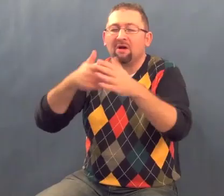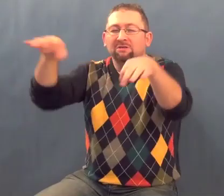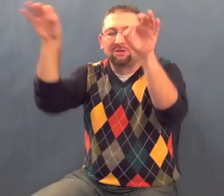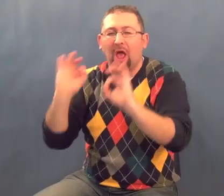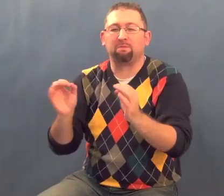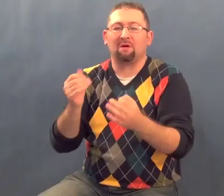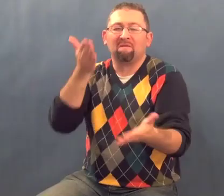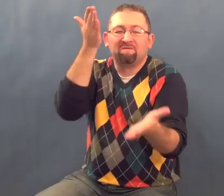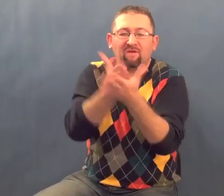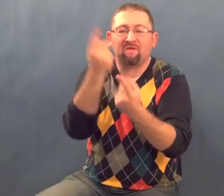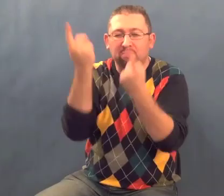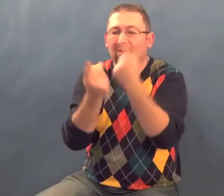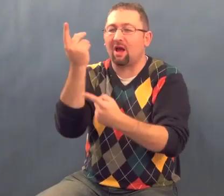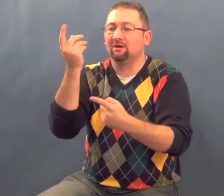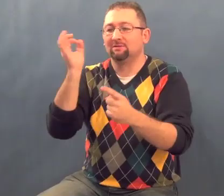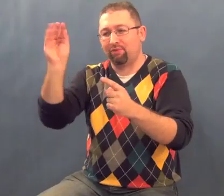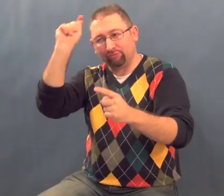W sklepie, firmie czy fabryce.